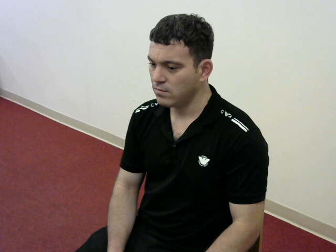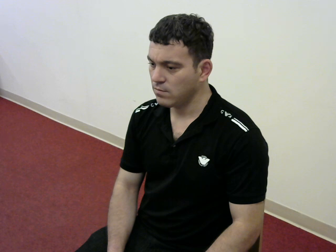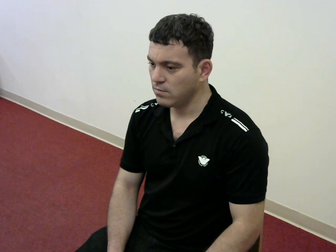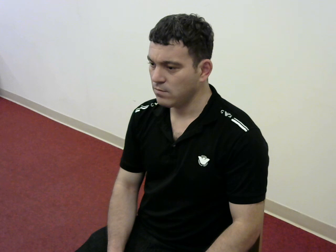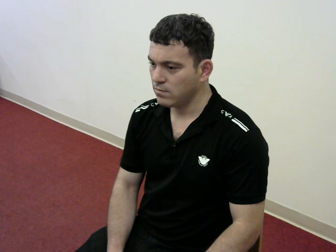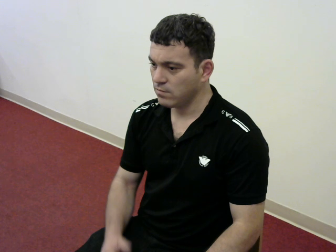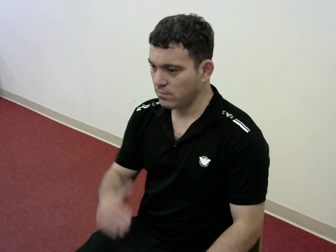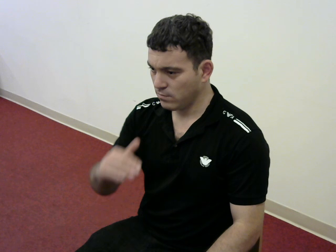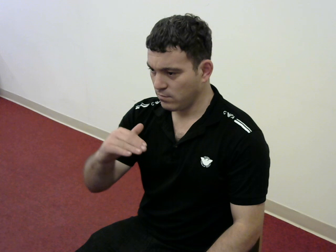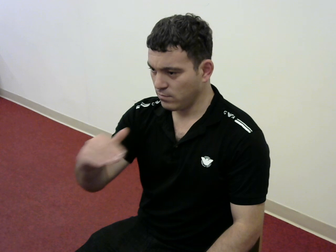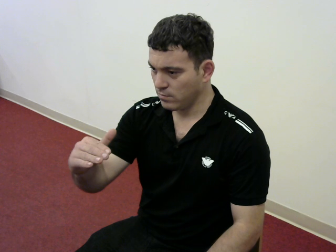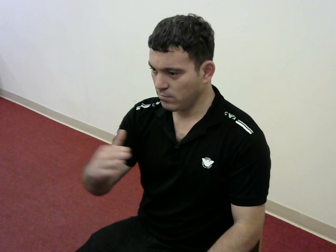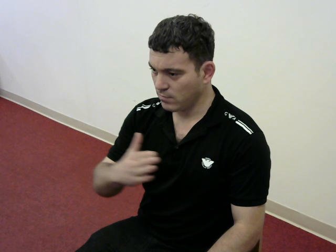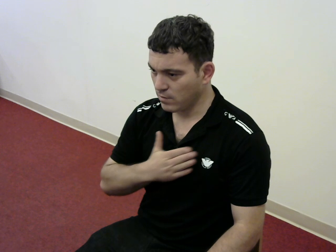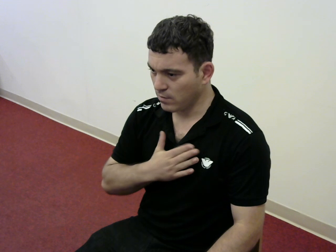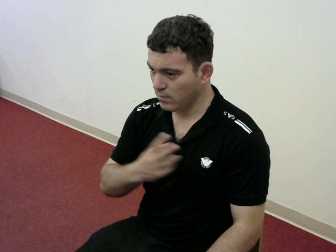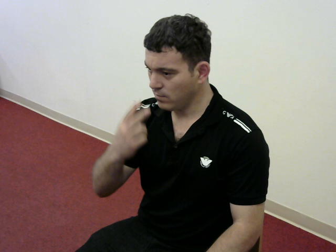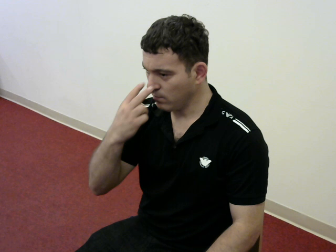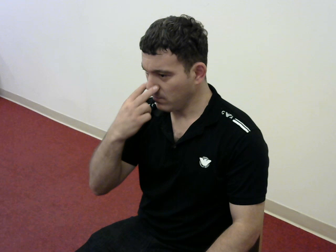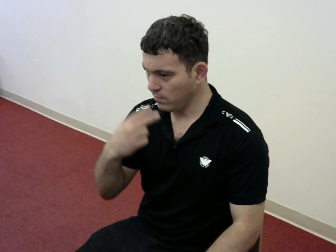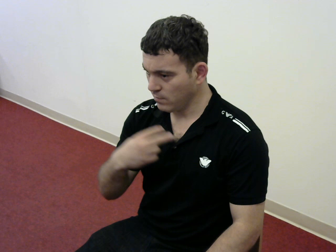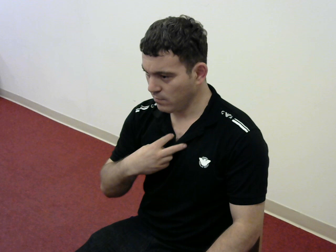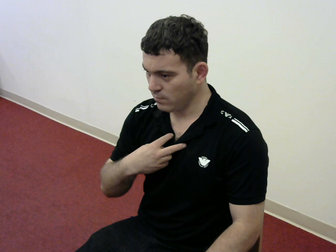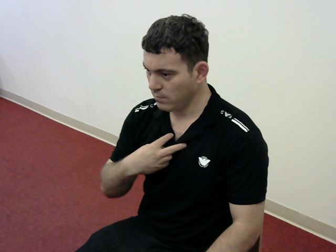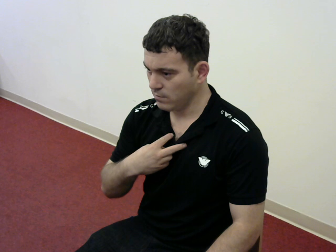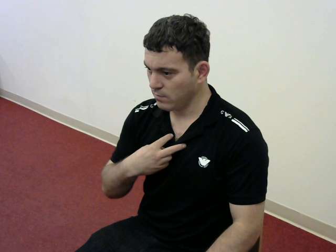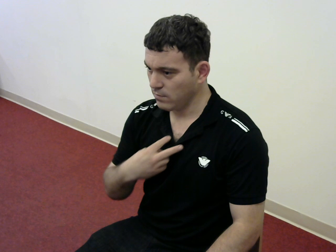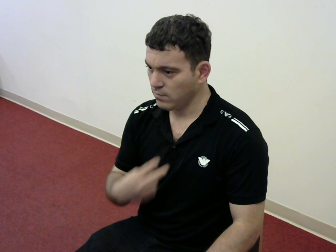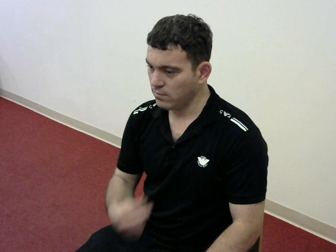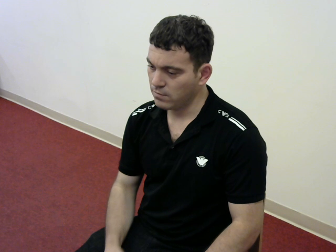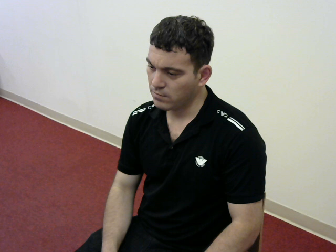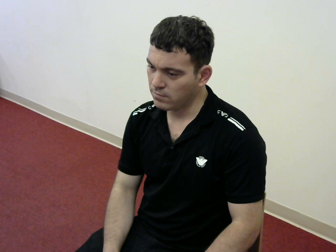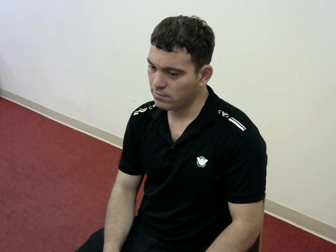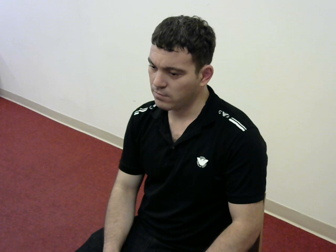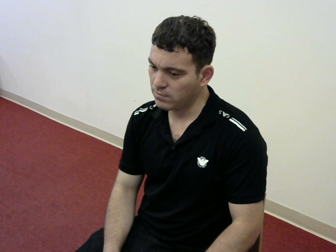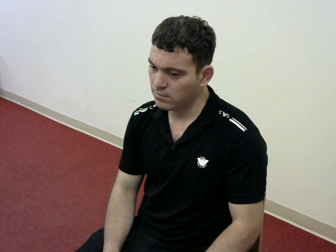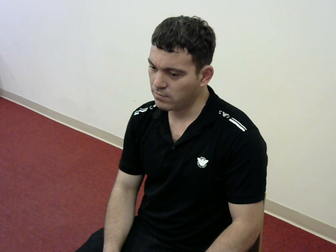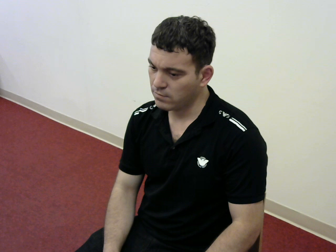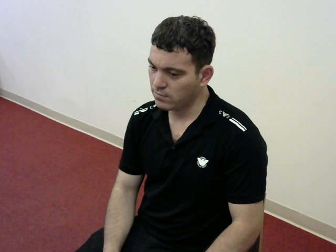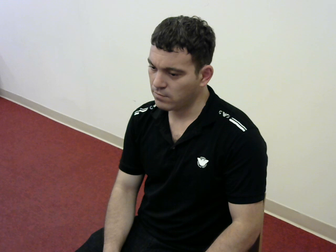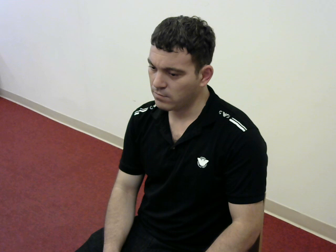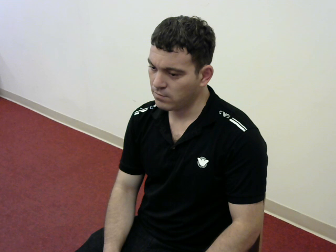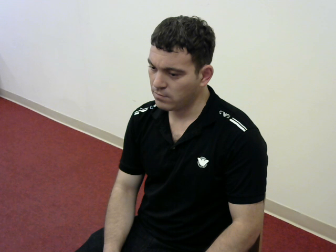Siz məni görürsünüzmü?